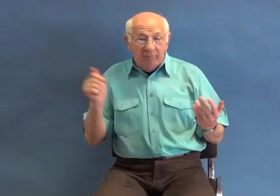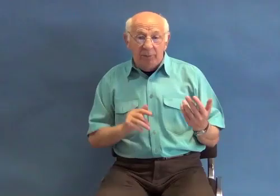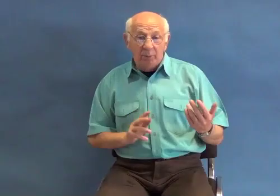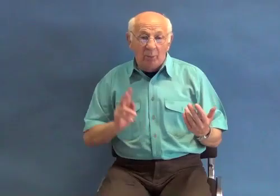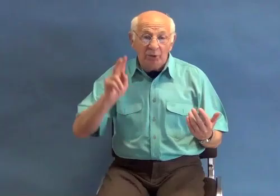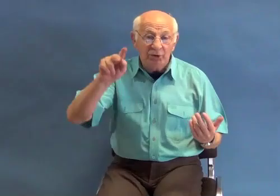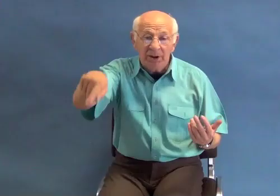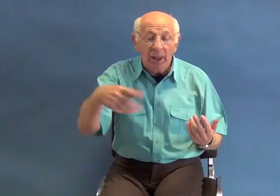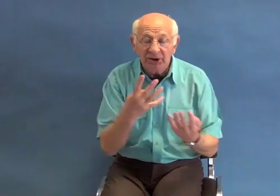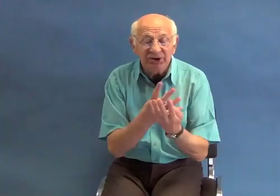Jest ogrodzenie i nie powinno się tam wchodzić.